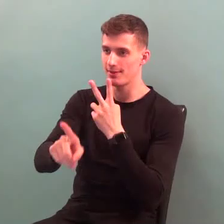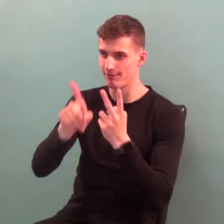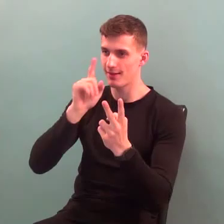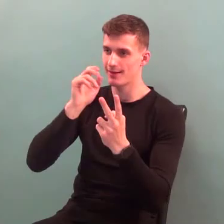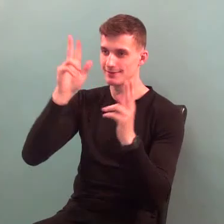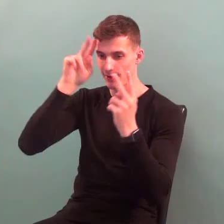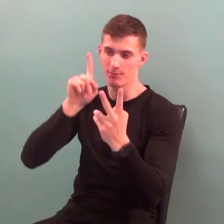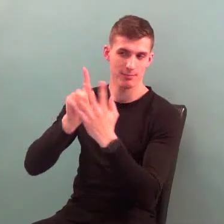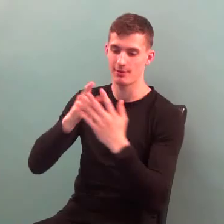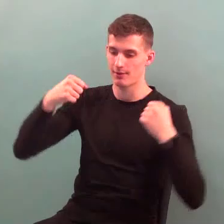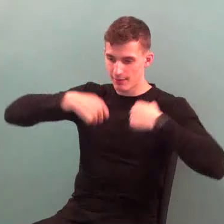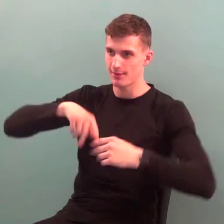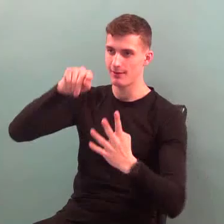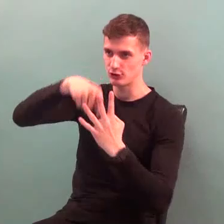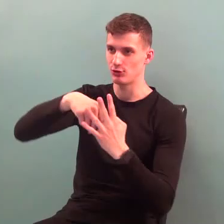Zając wbija się w ubranie i teraz jest w nim, w środku.